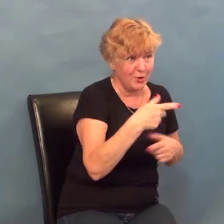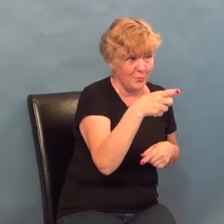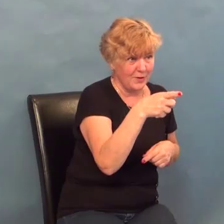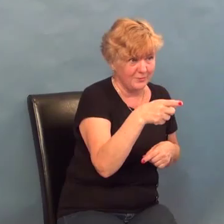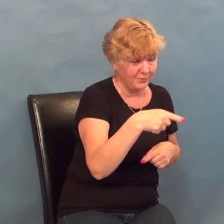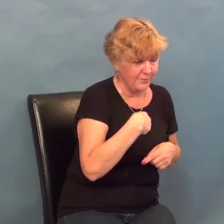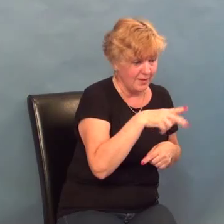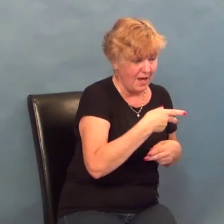Kiedy ja wróciłam.